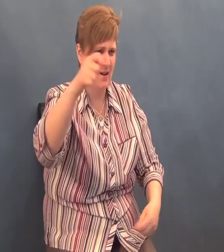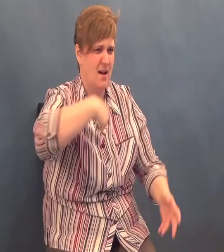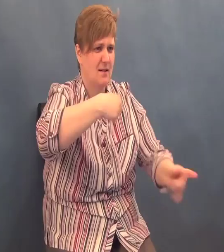Wyjeżdżam.